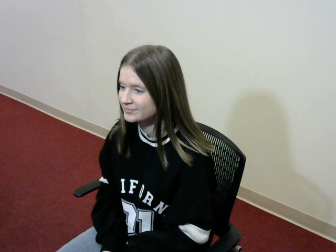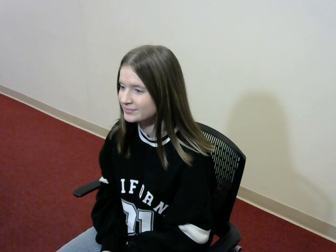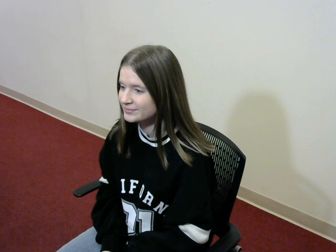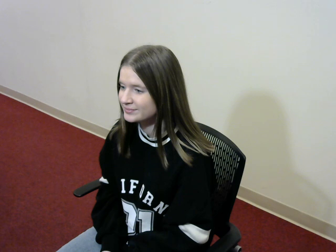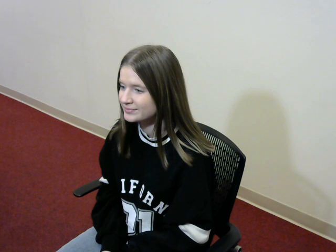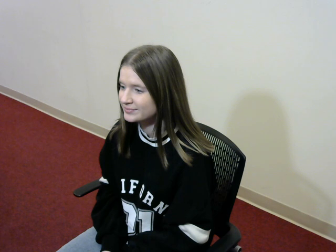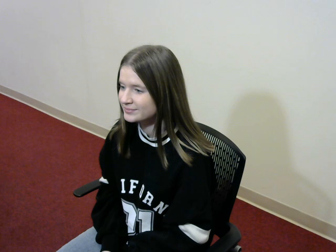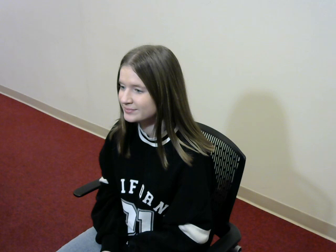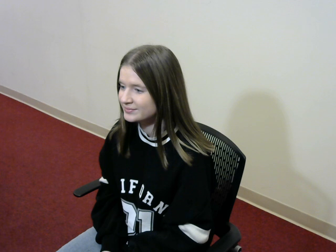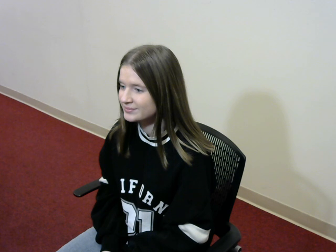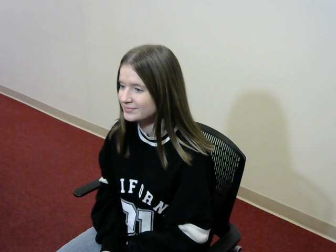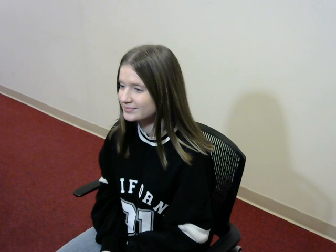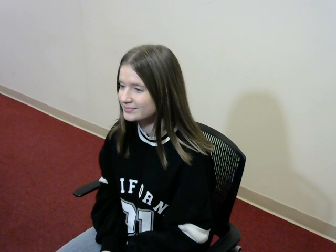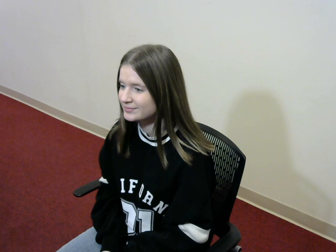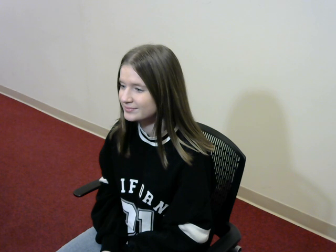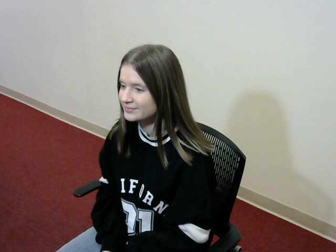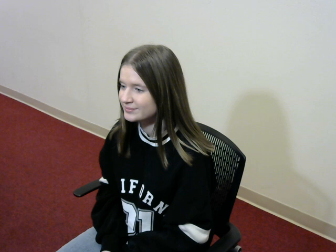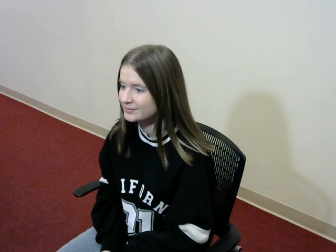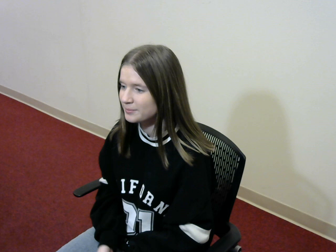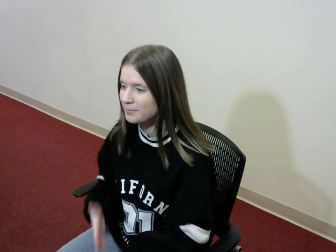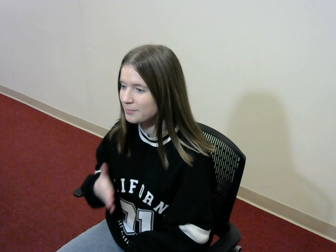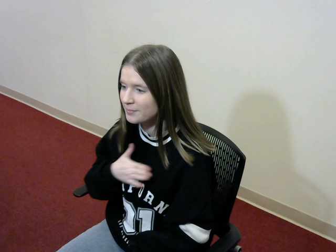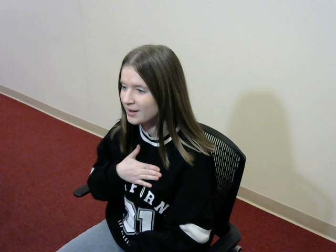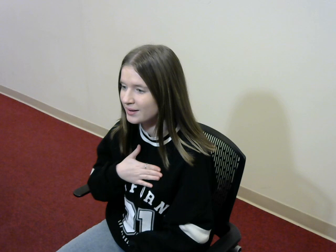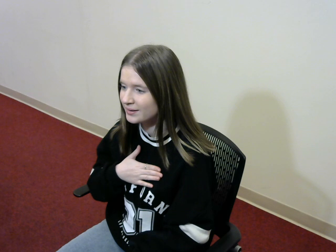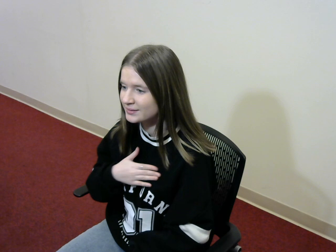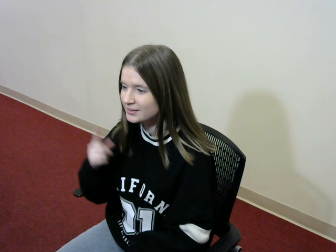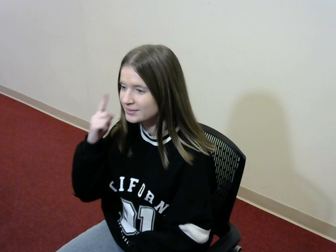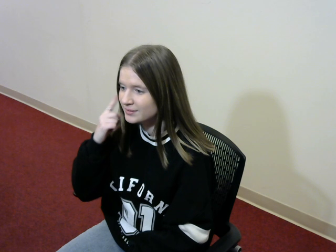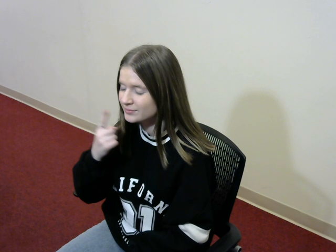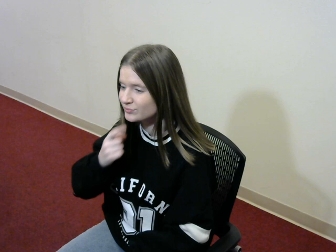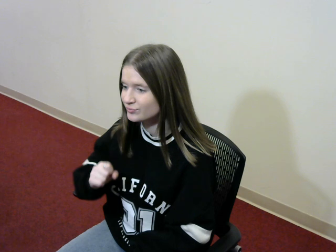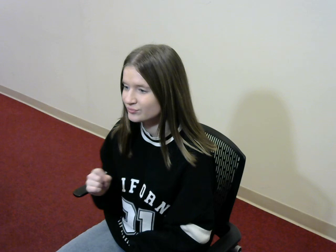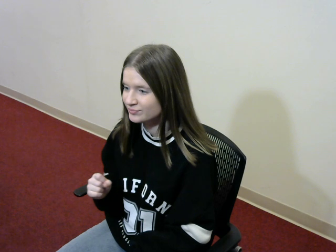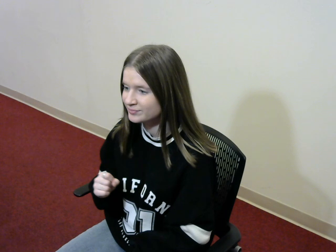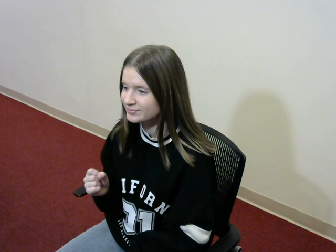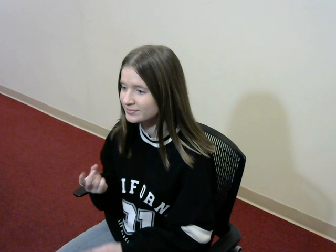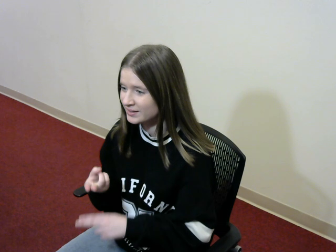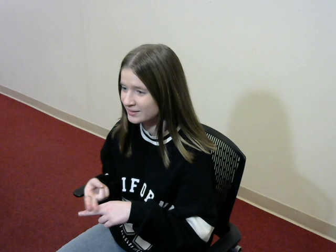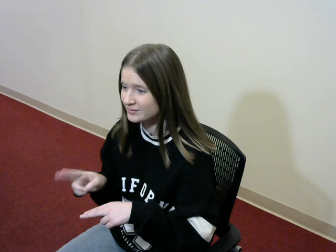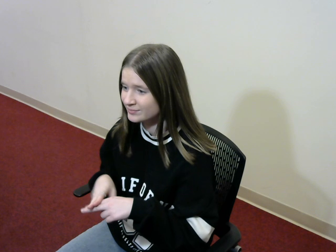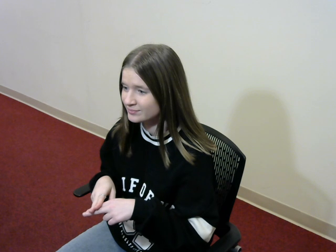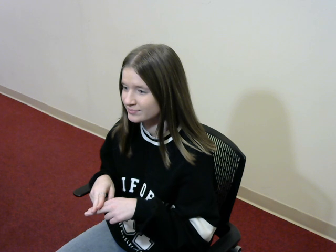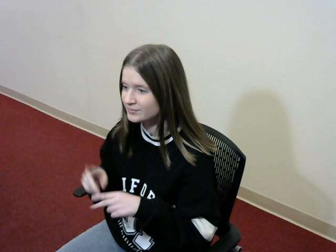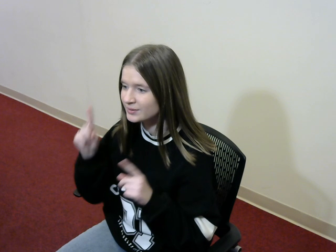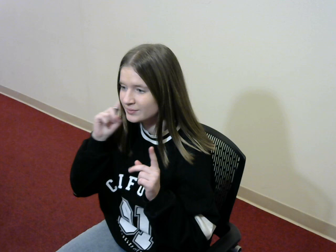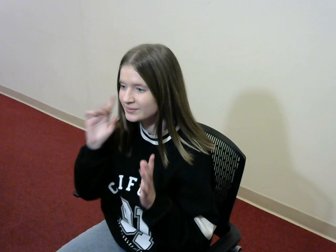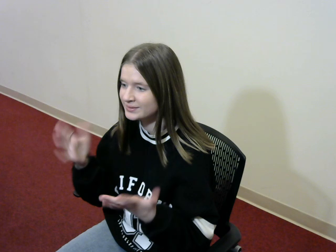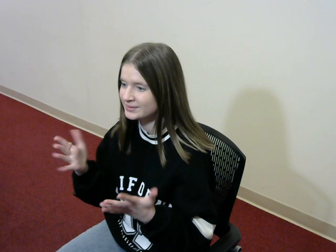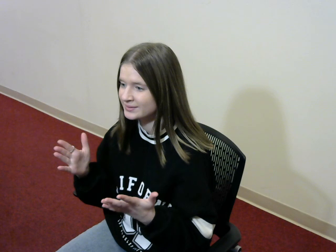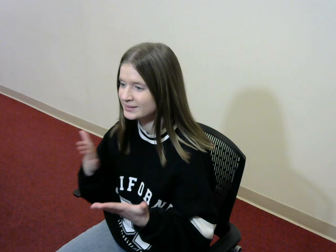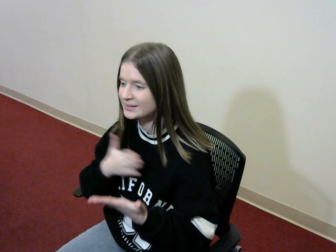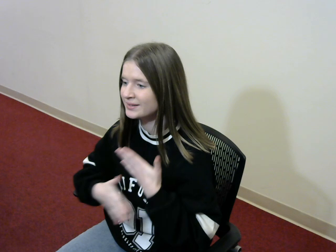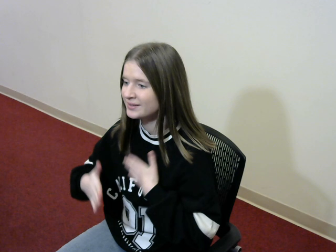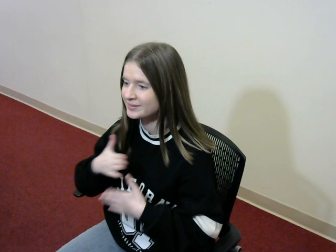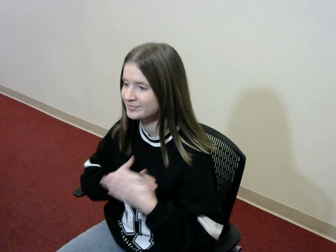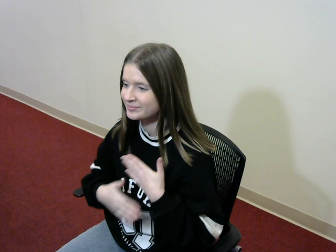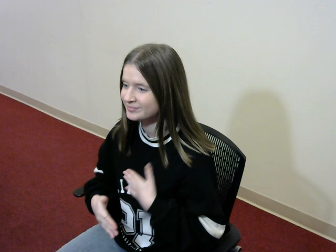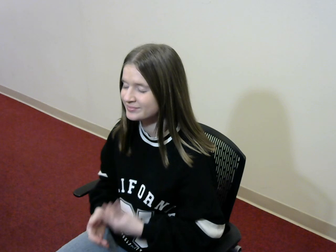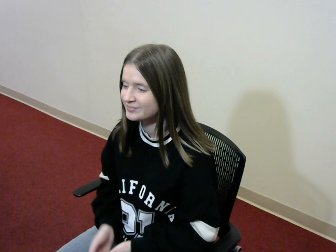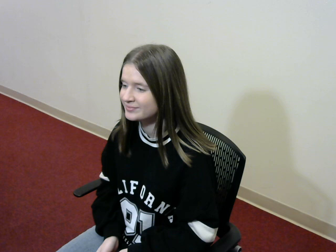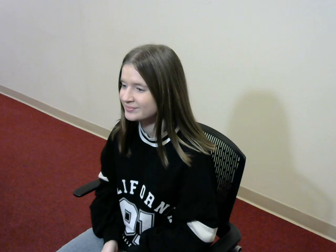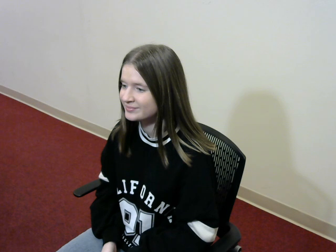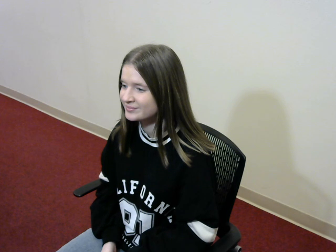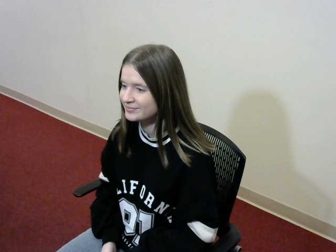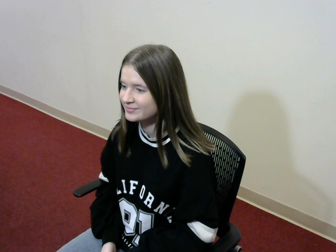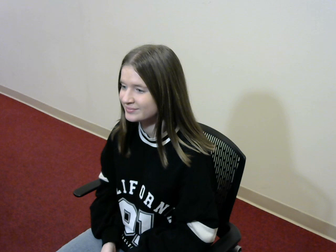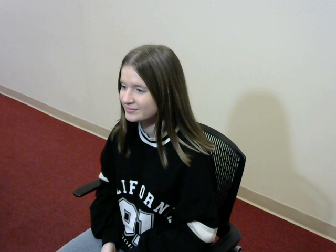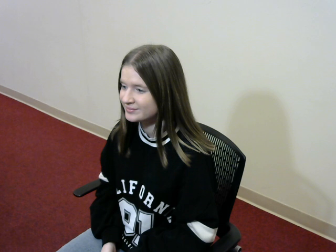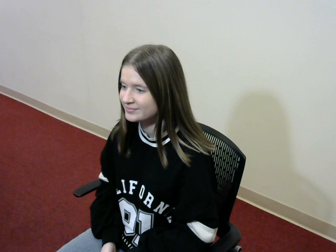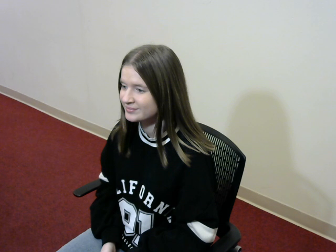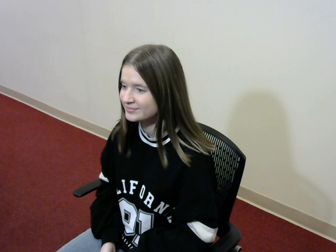Mənim eşitmə məhdudiyyətli dostlarım bu xəbərə sevinəcək